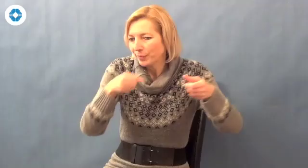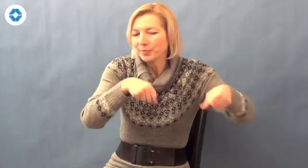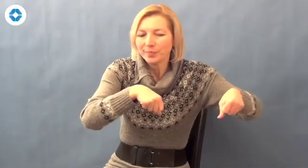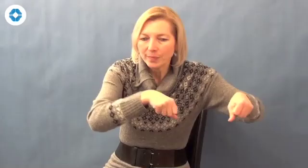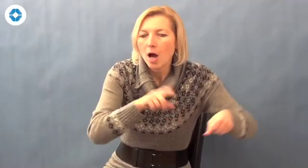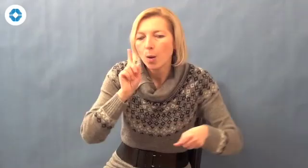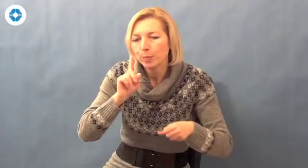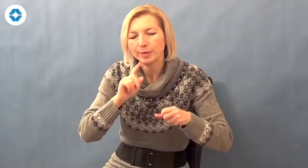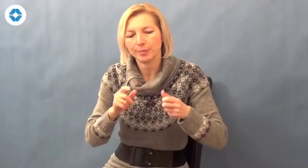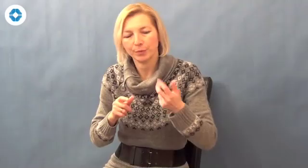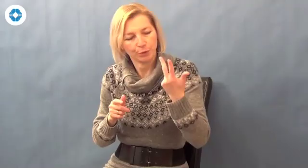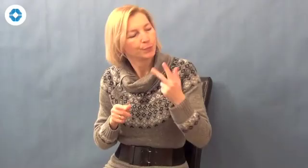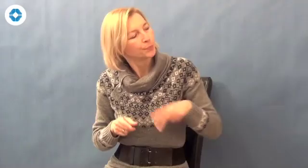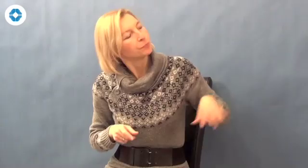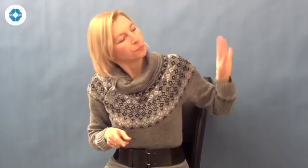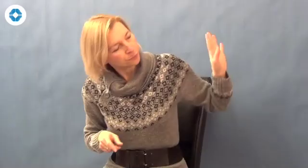Trzej chłopcy żegnają się i odchodzą.